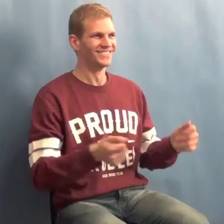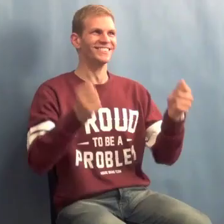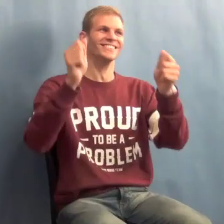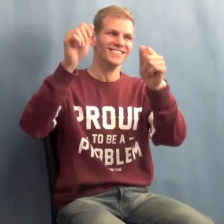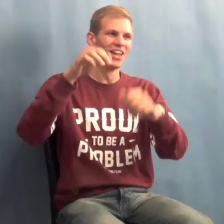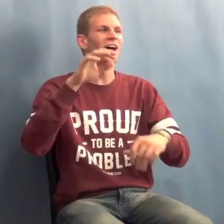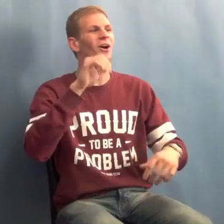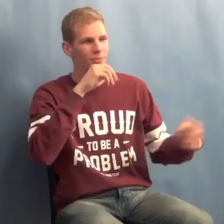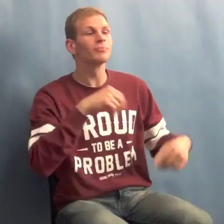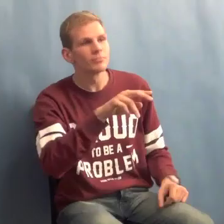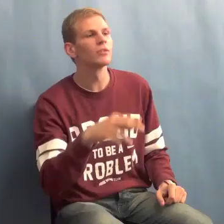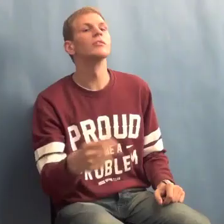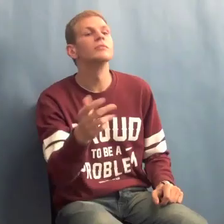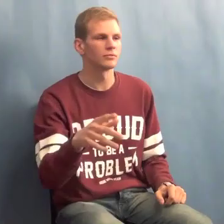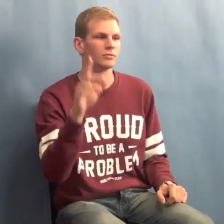Wyszła ta babcia, co wcześniej i spytała się Chaplina o pieniądze.